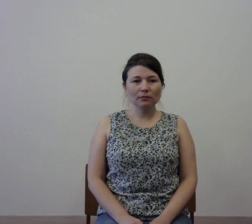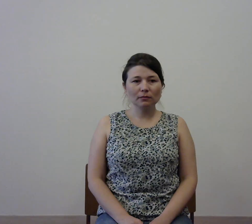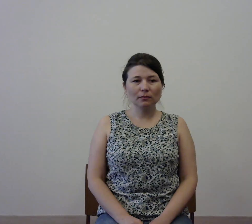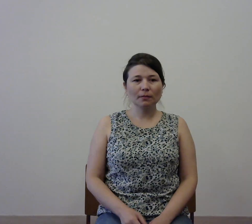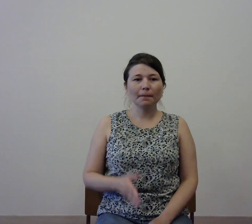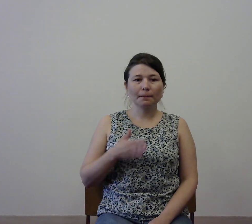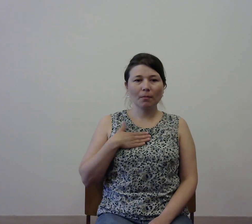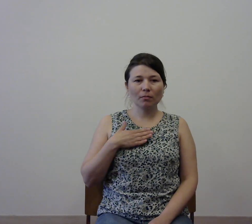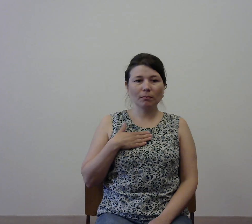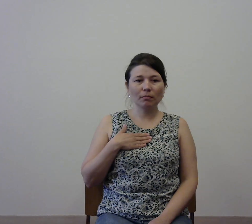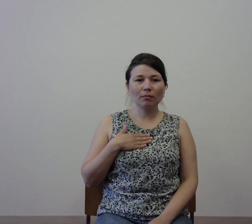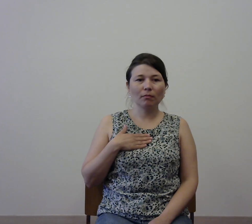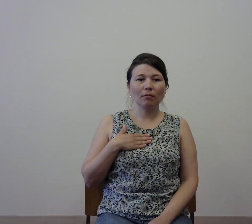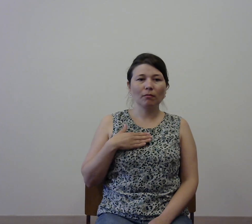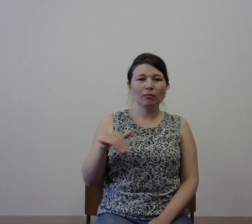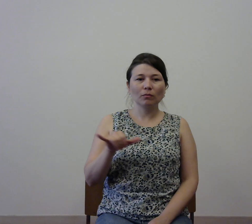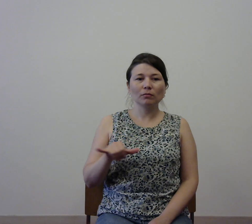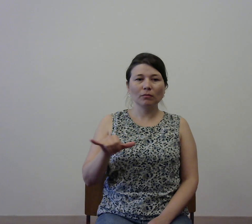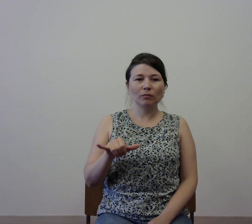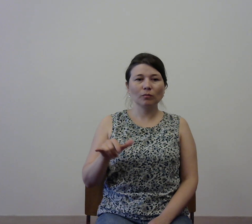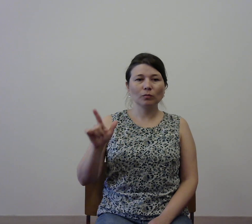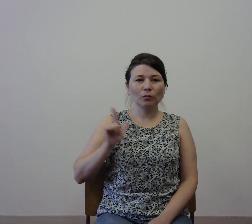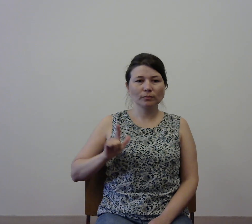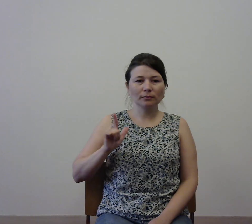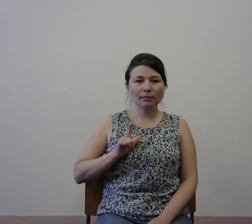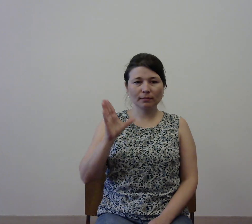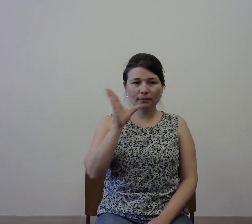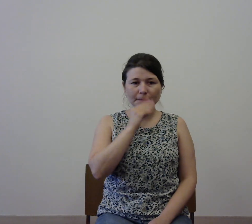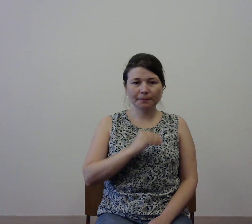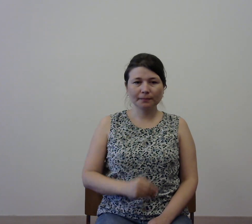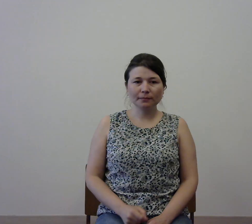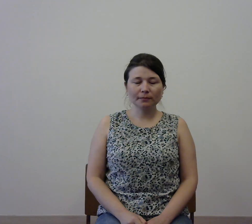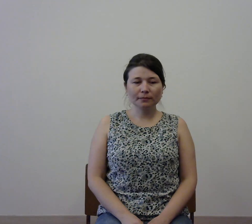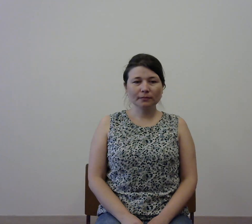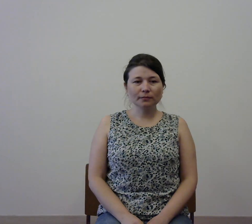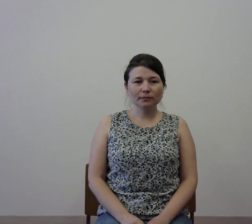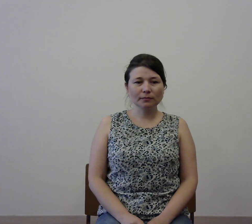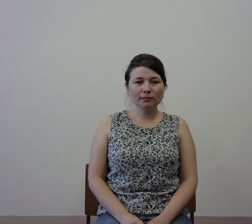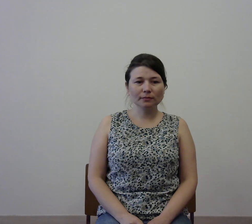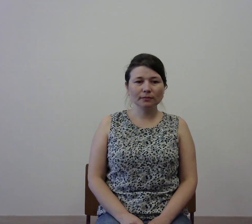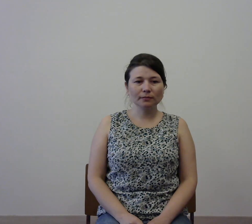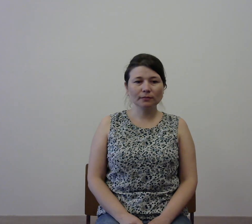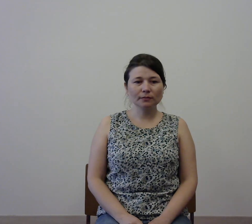Mən harda gözləyə bilərəm?